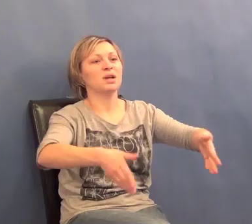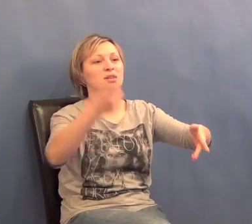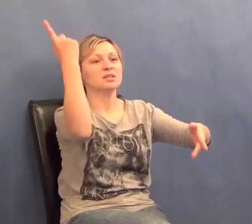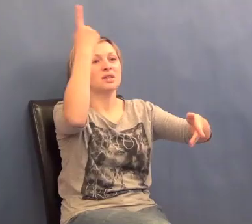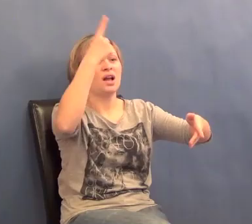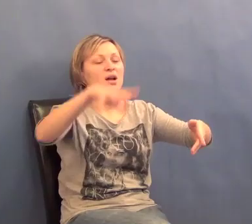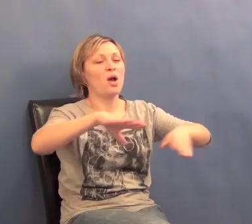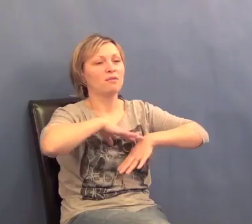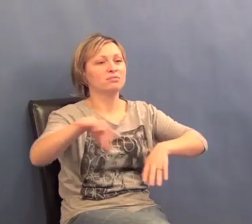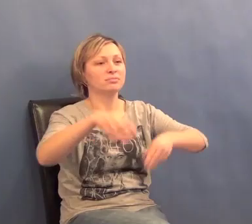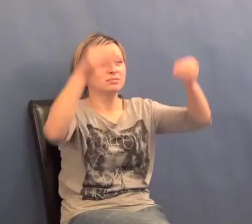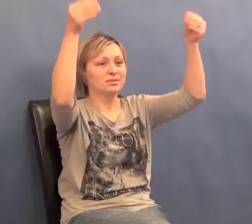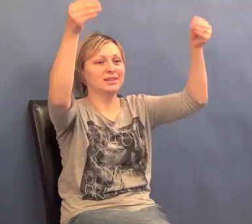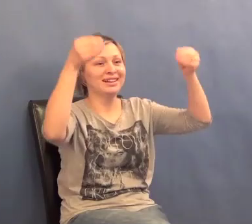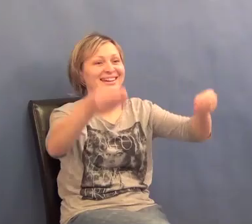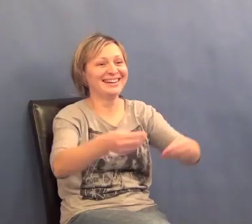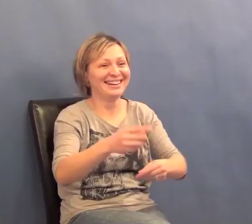Powiesić tablicę z zakazem kradzieży ławki.